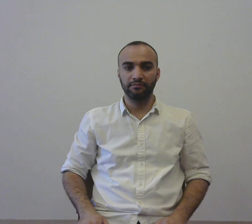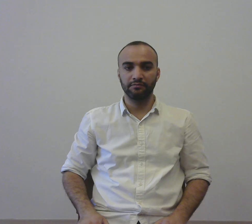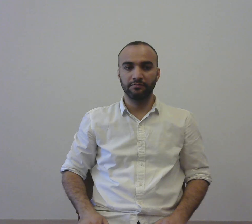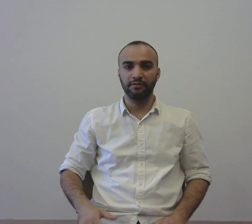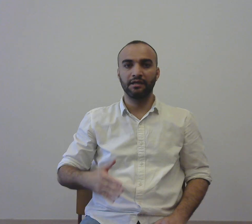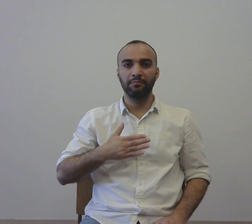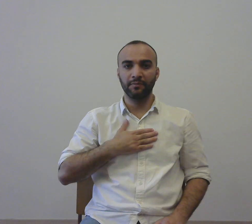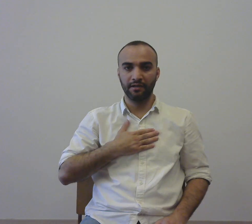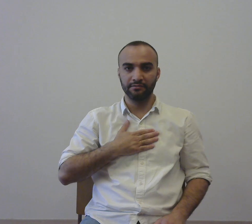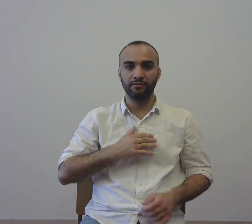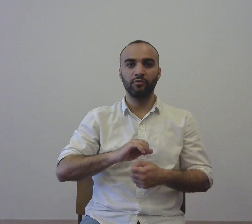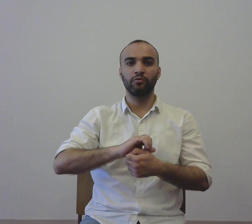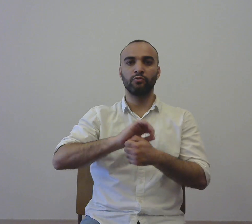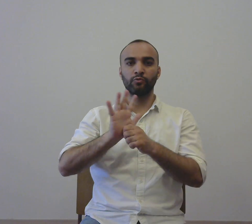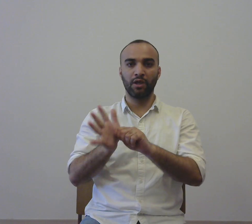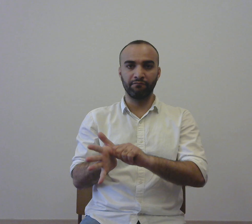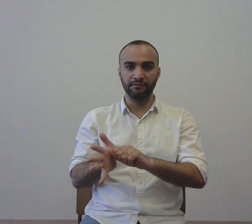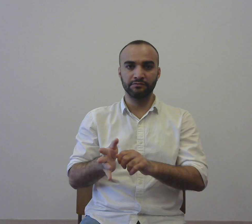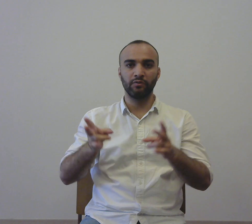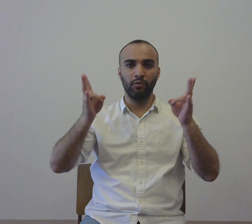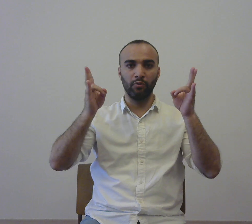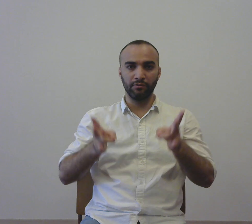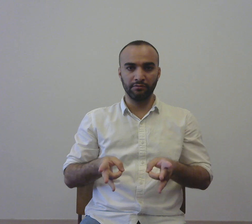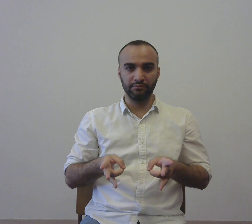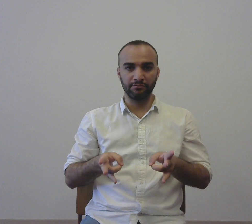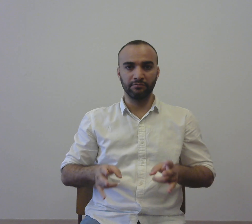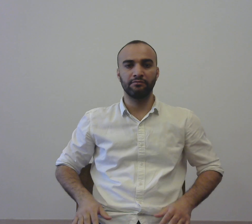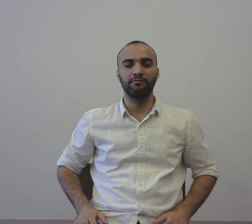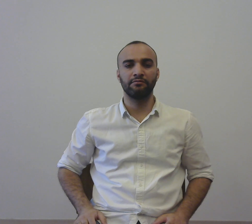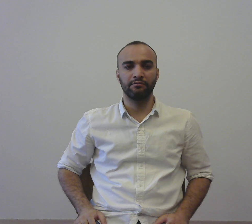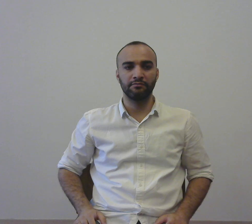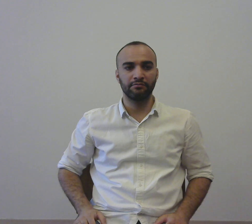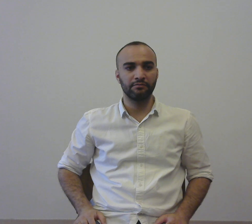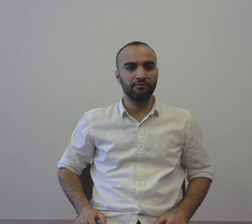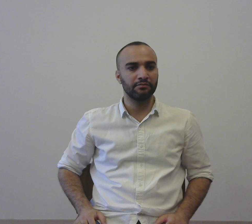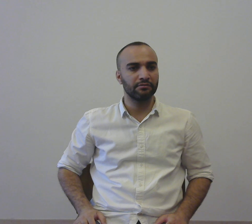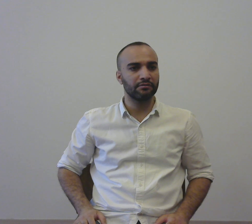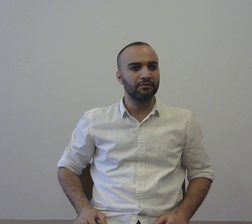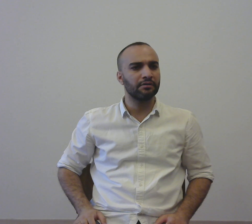Mən Covid-ə tutulmuşam